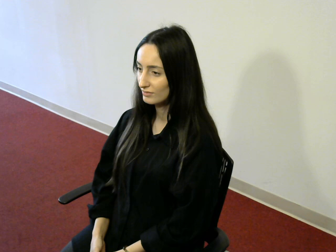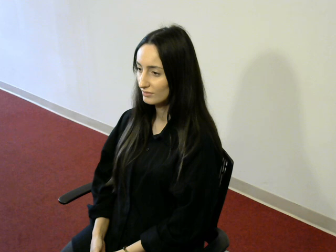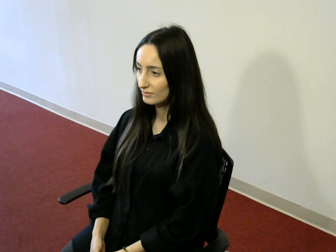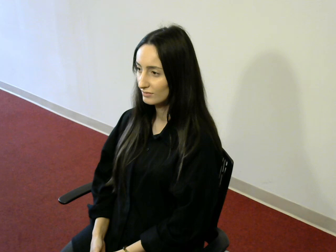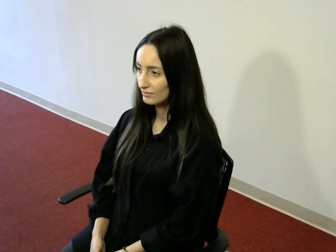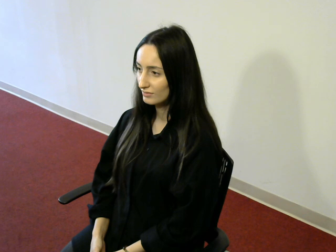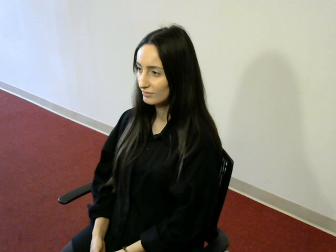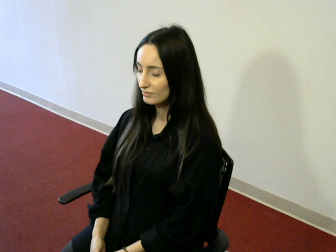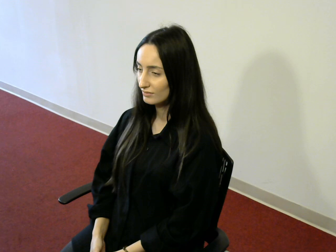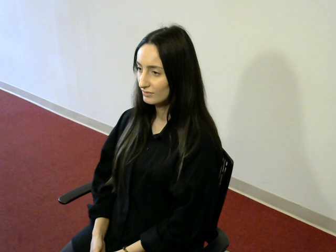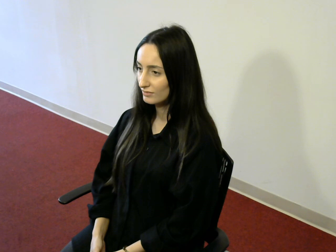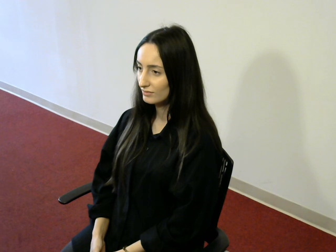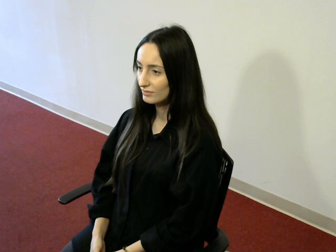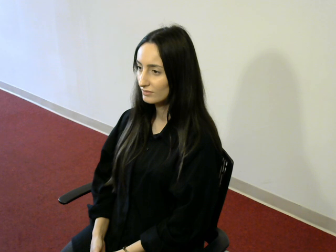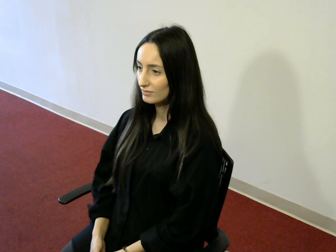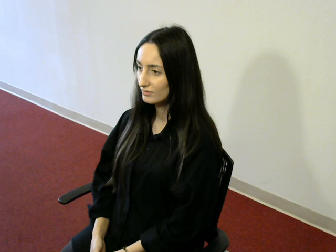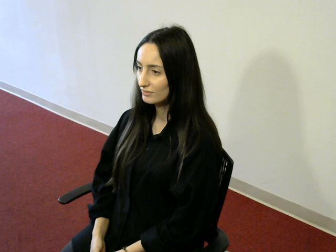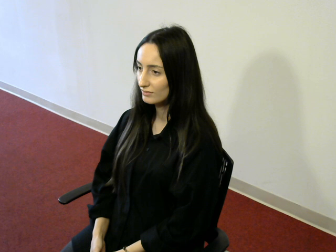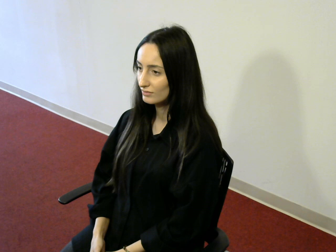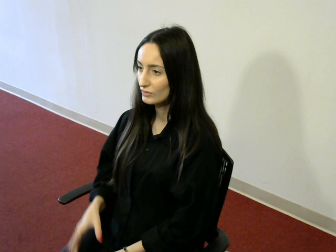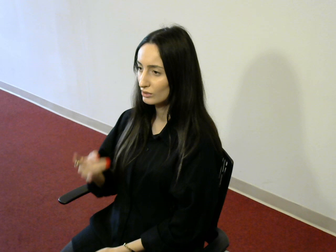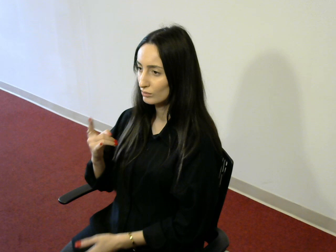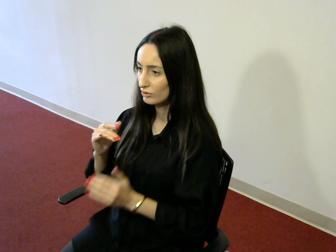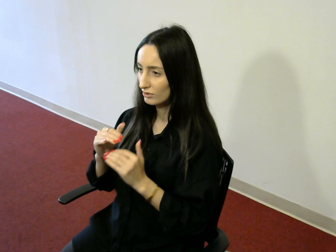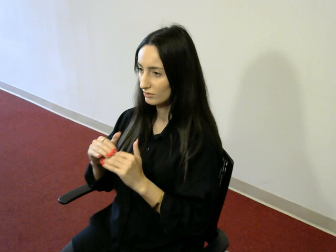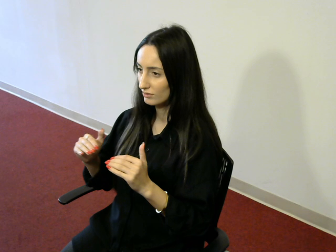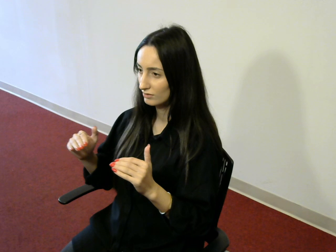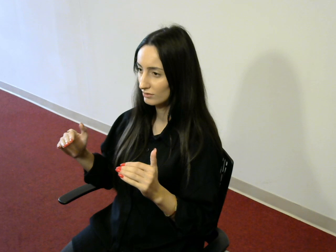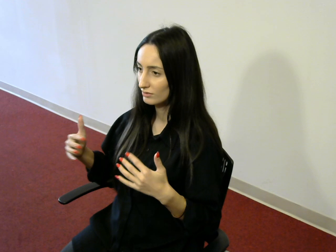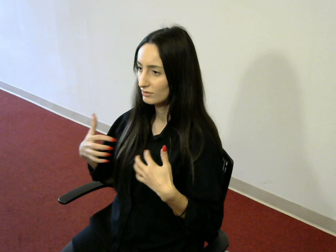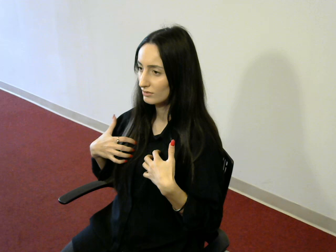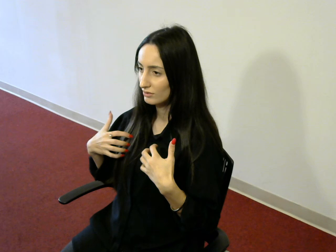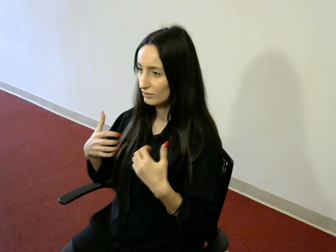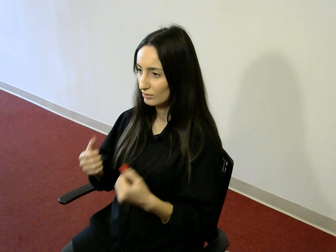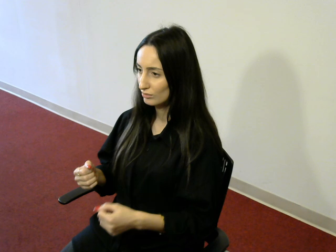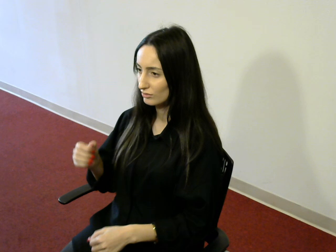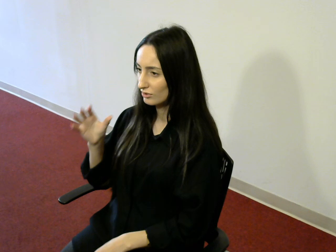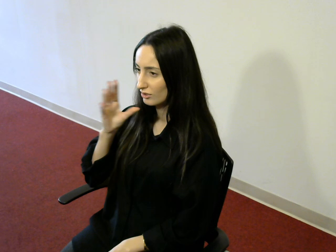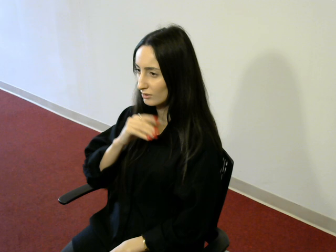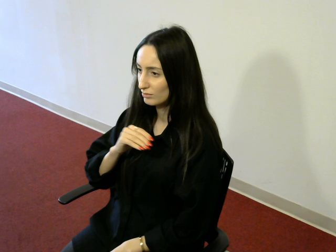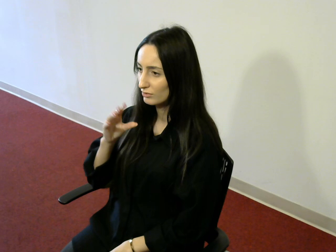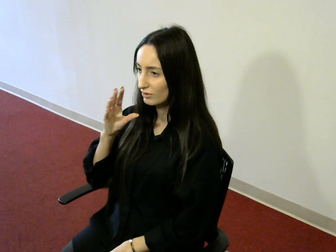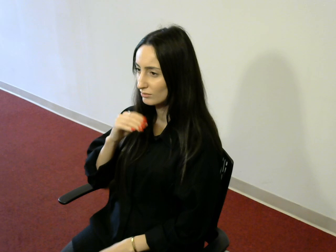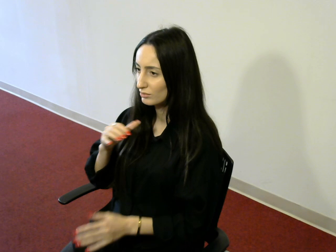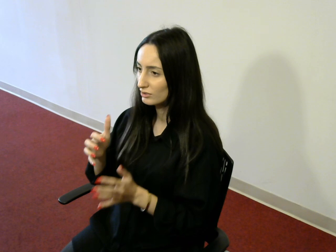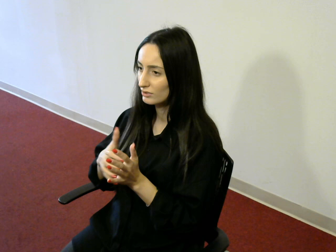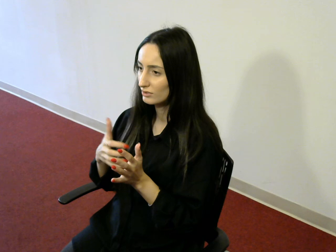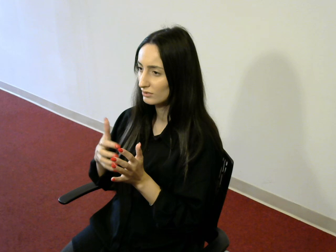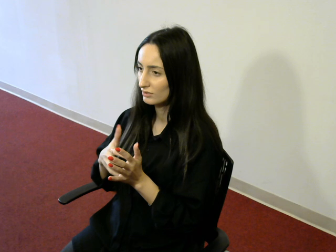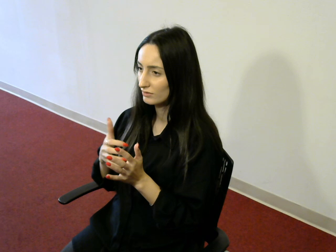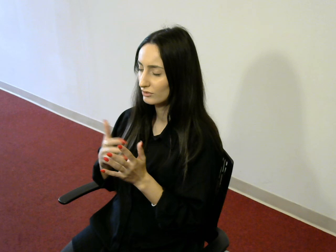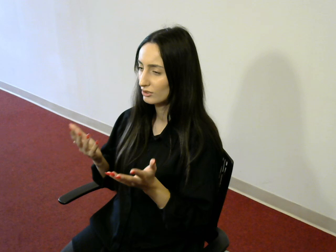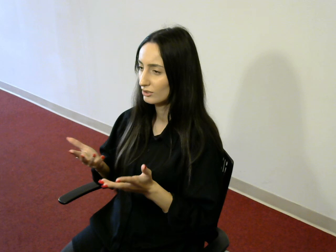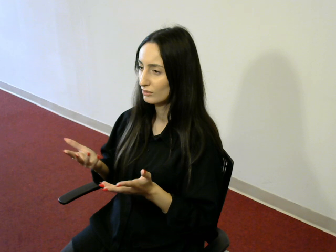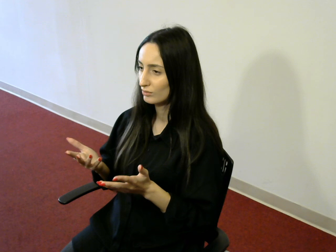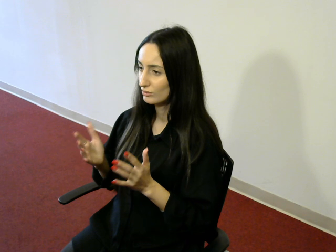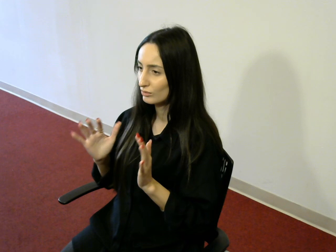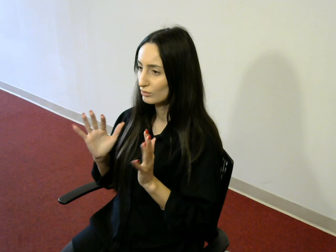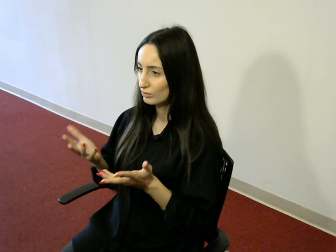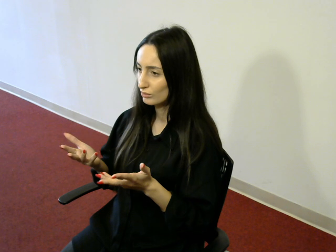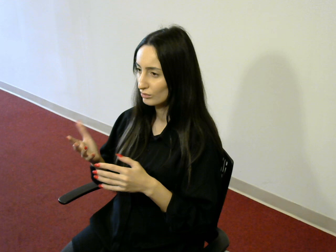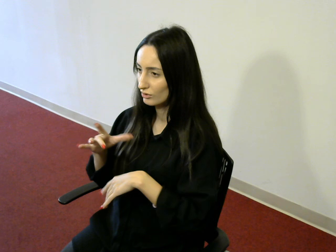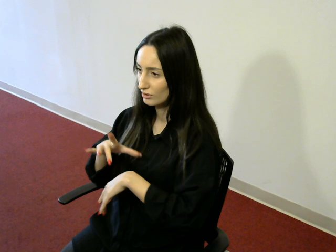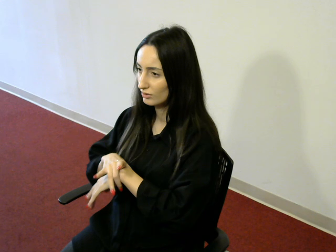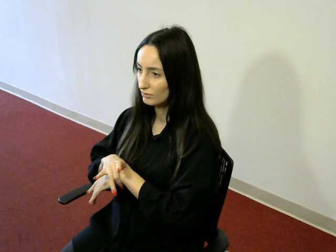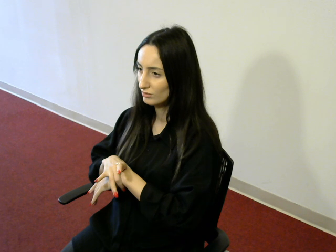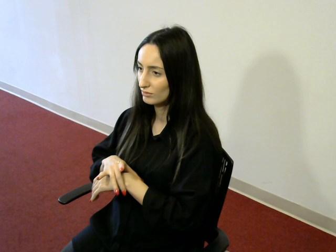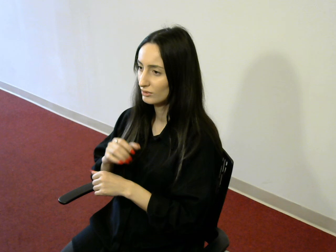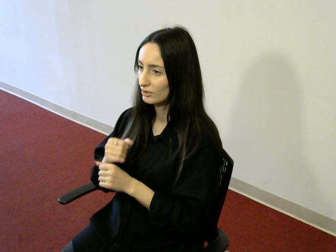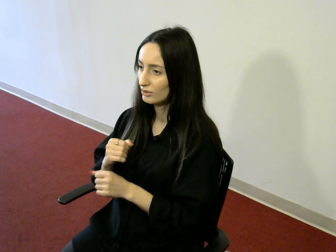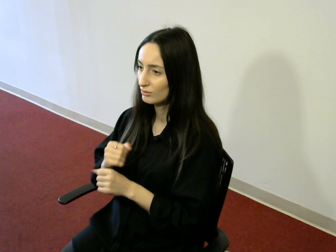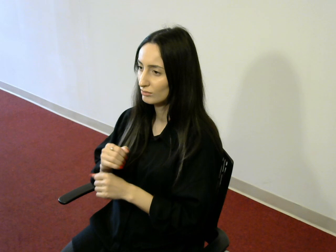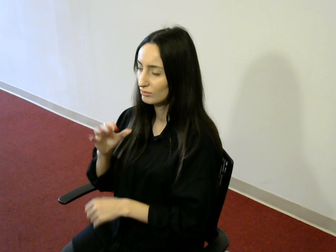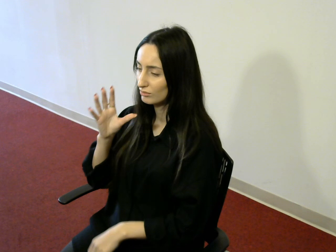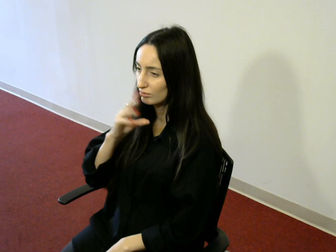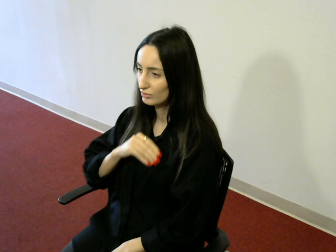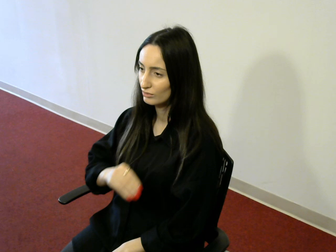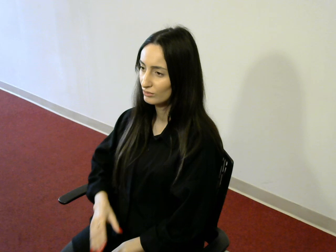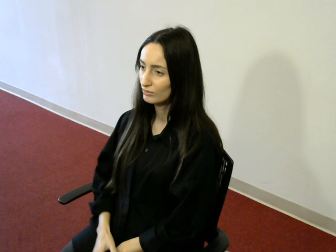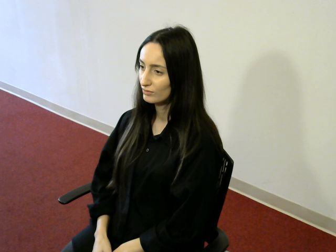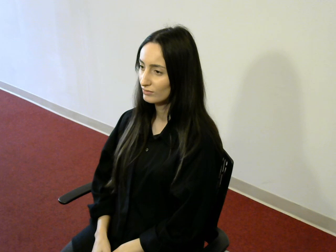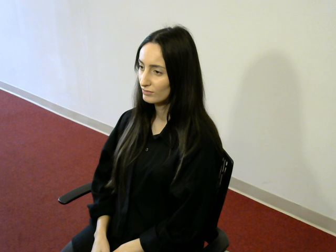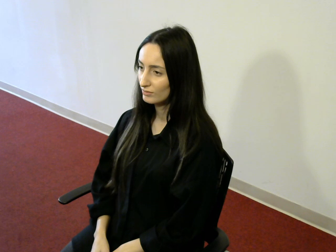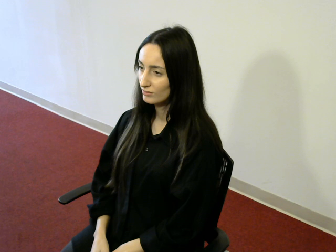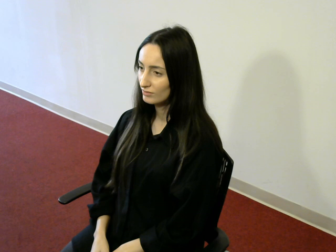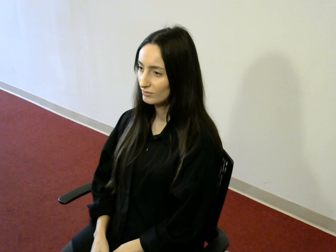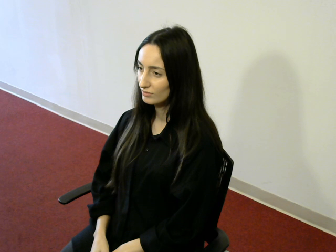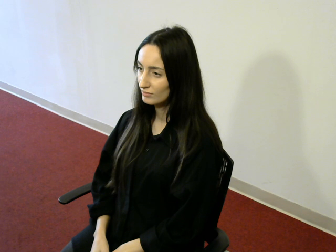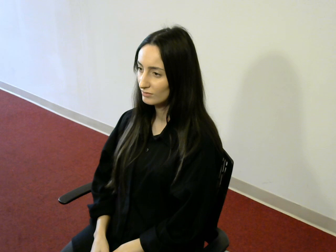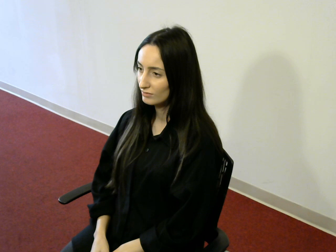Uşaqların sağlamlıq imkanlarının məhdudluğu hansı hallarda müəyyən edilir?